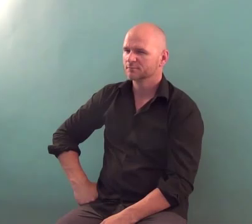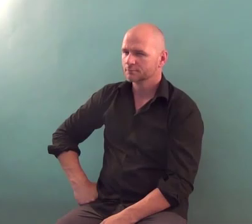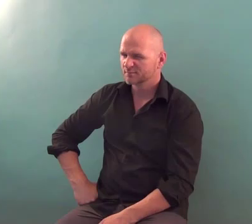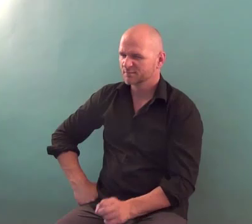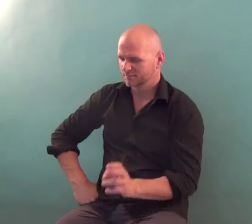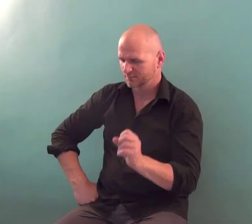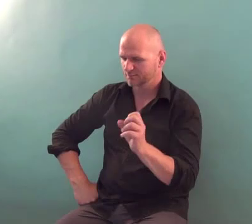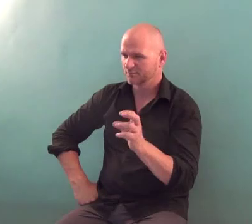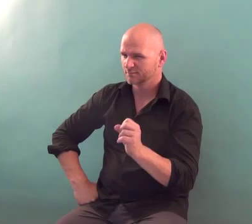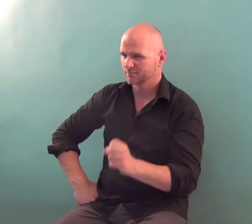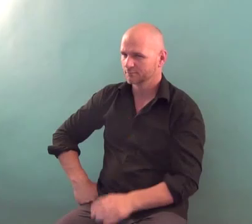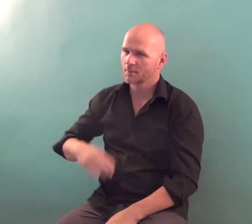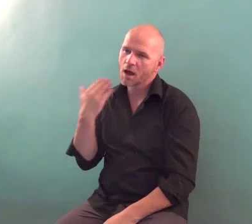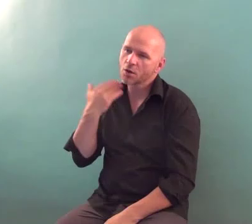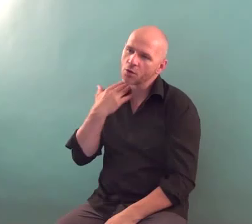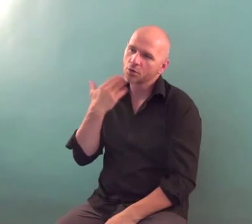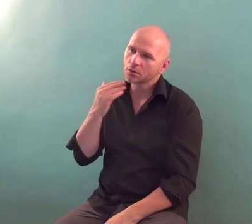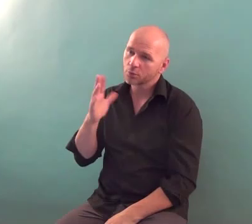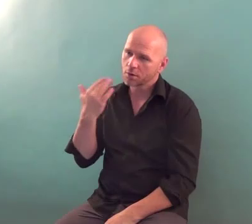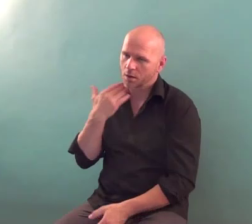Tak, alkohol.